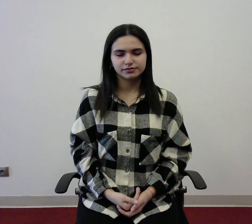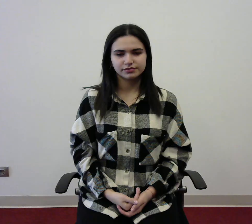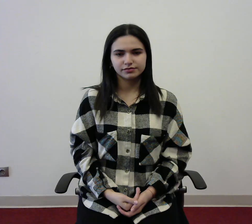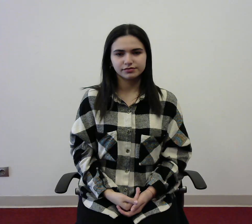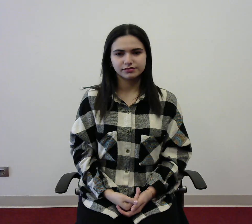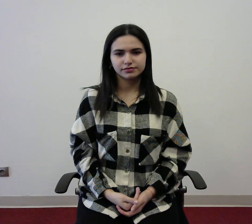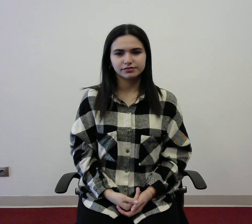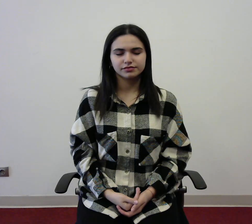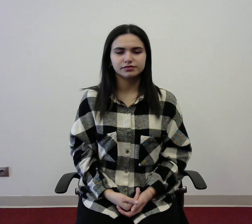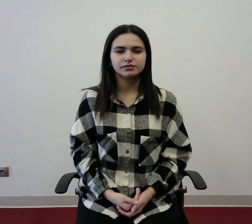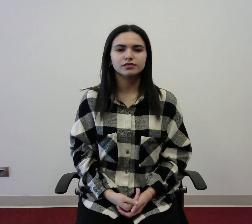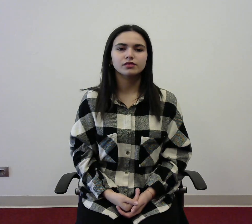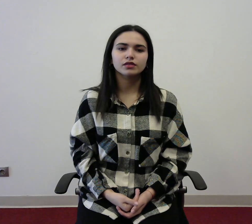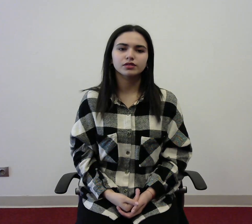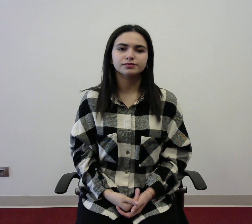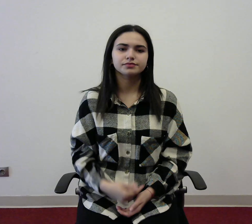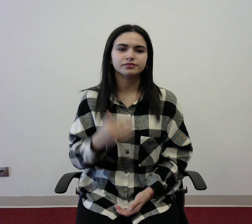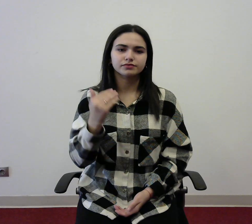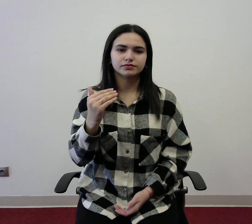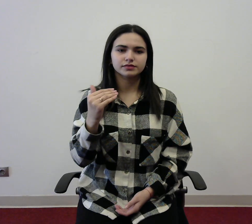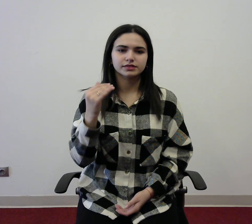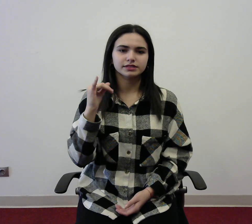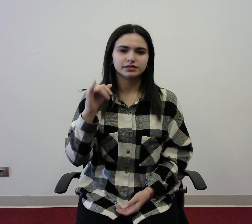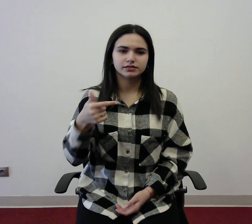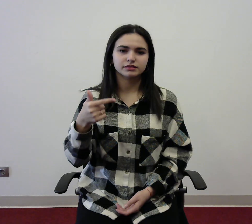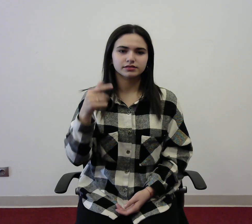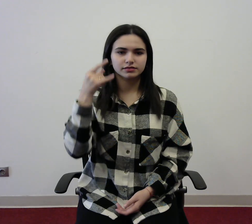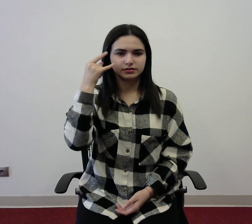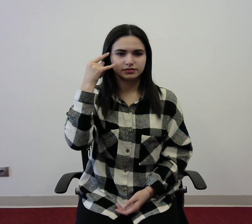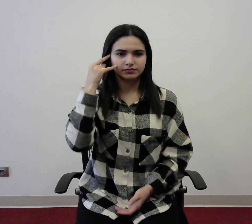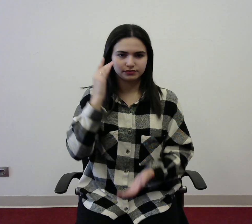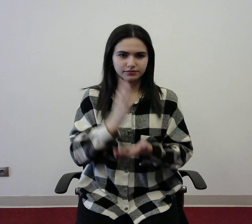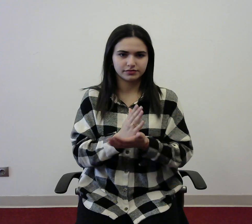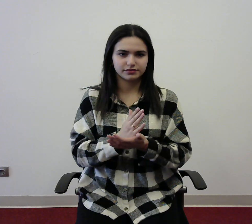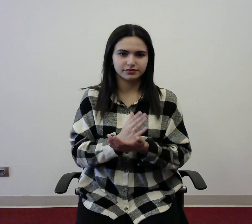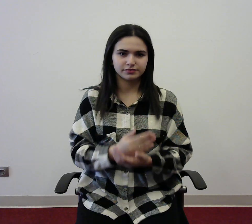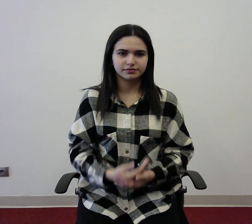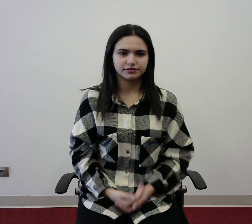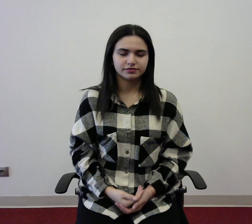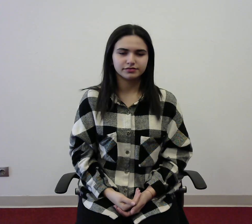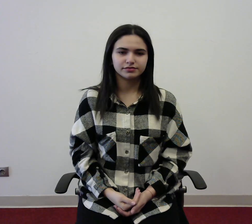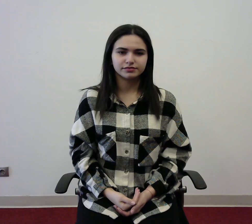Sənin instagramın var?